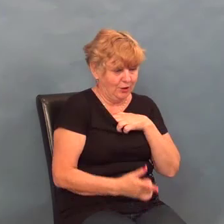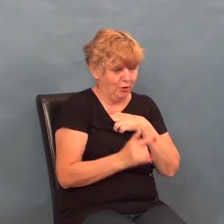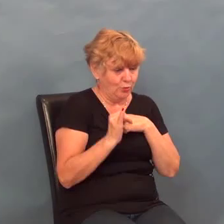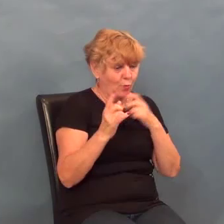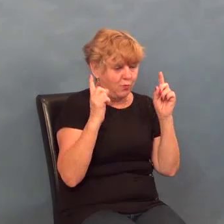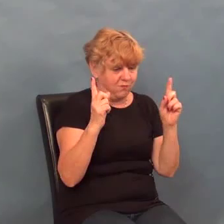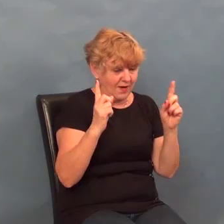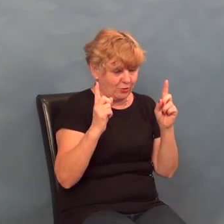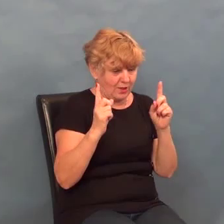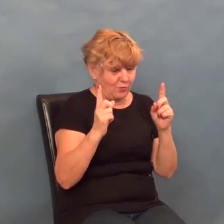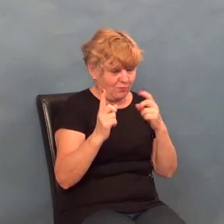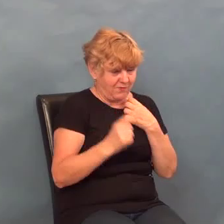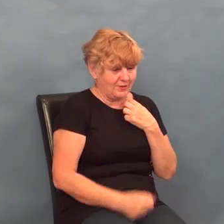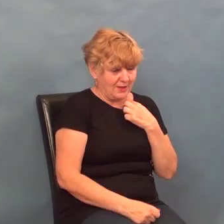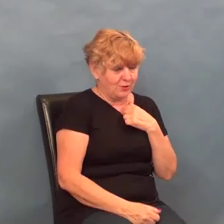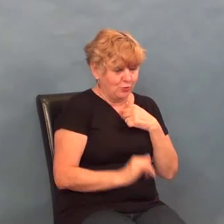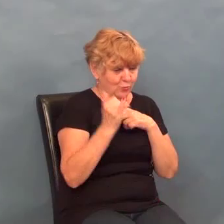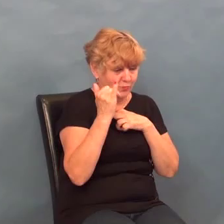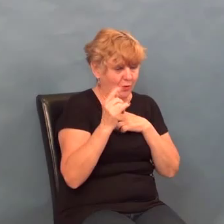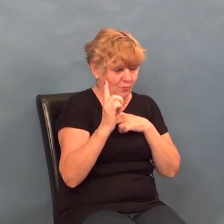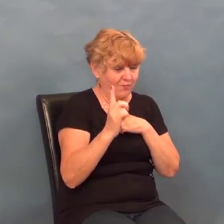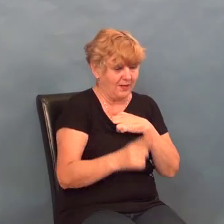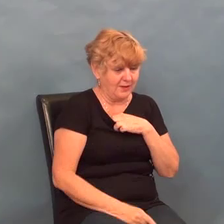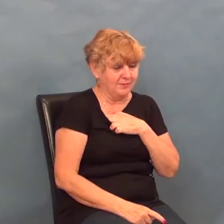Kolor żółty oznacza, że trzeba uważać.